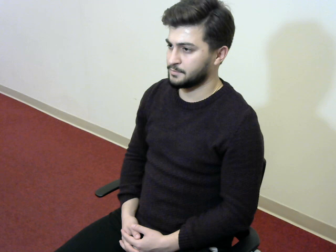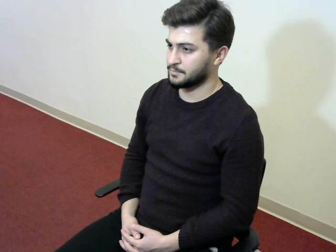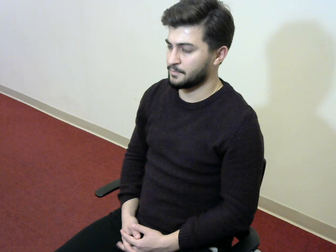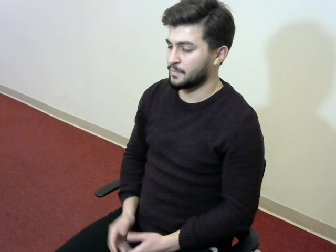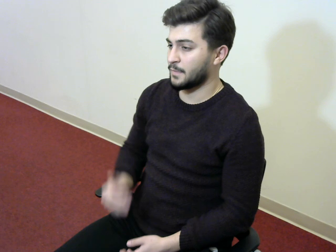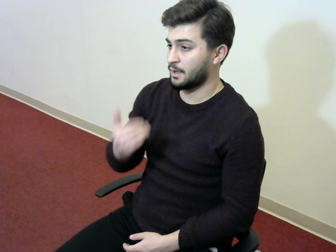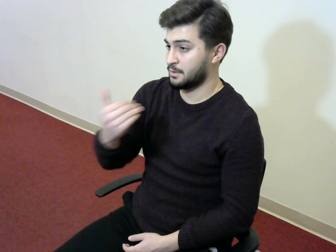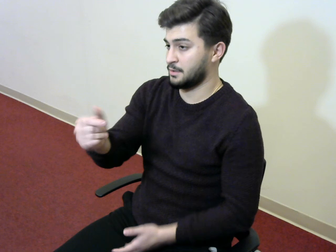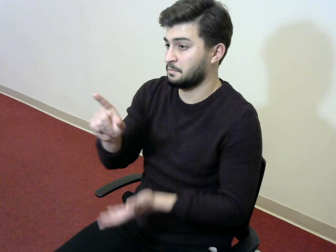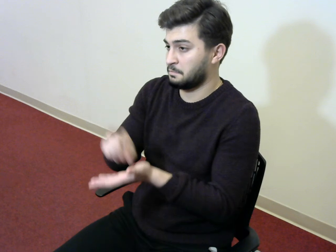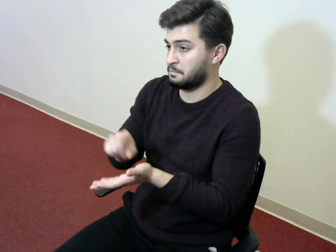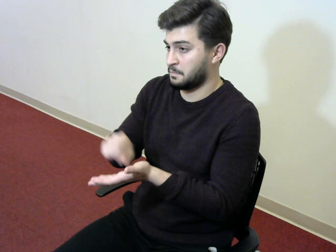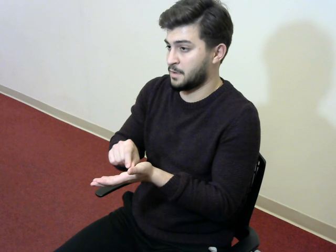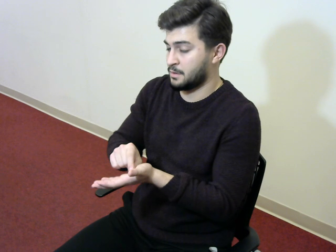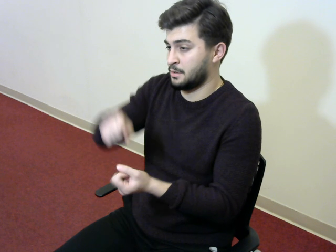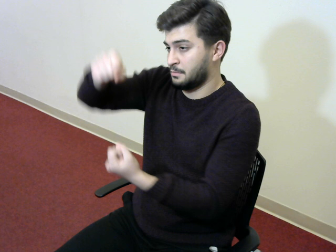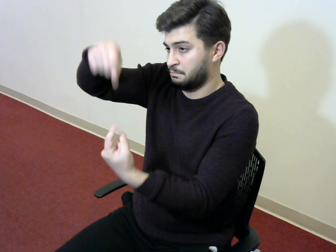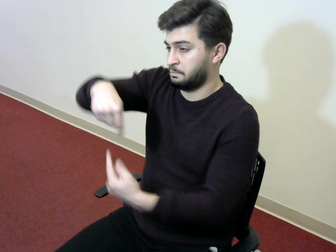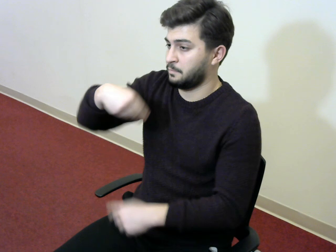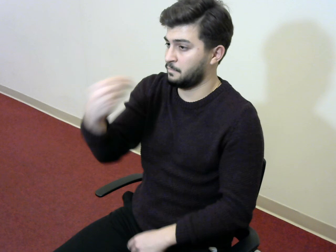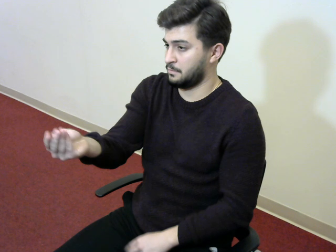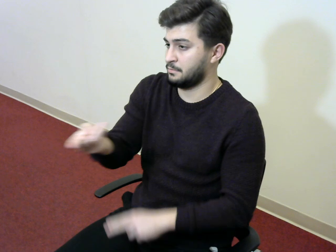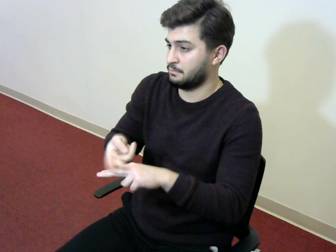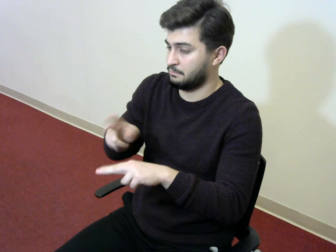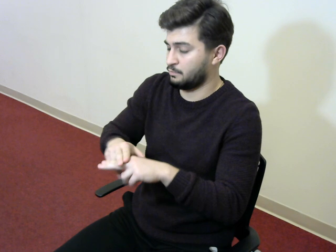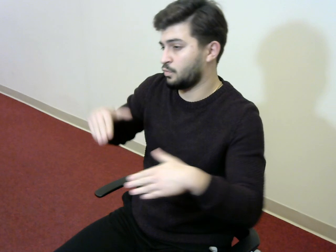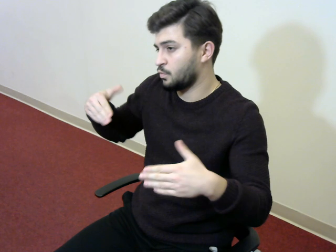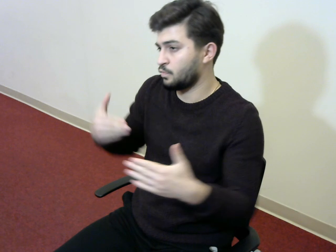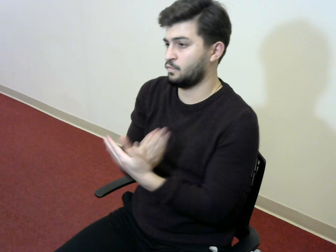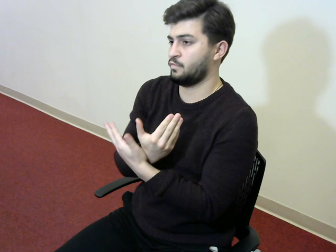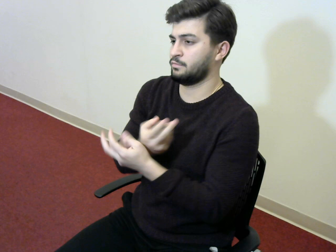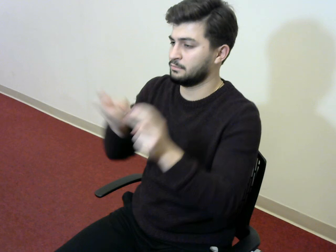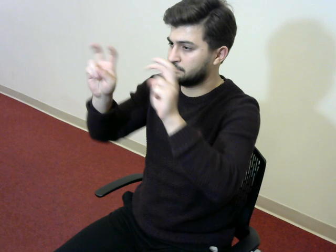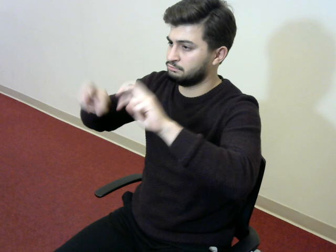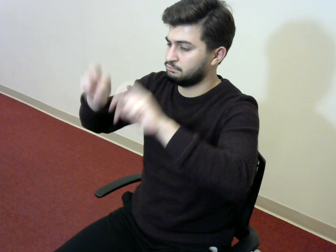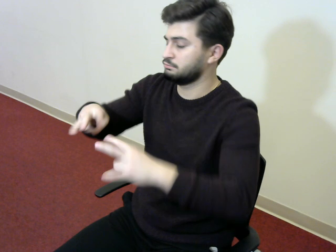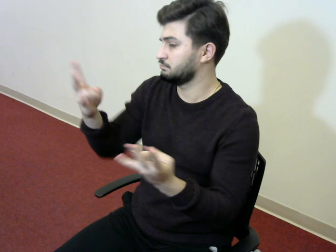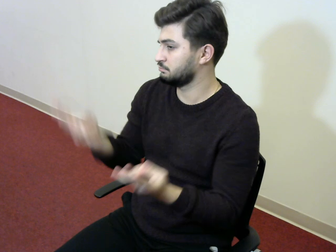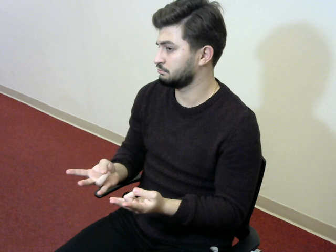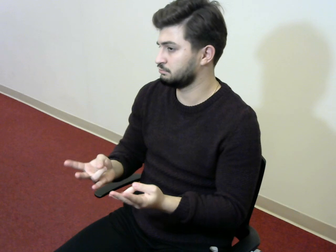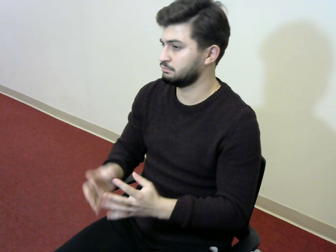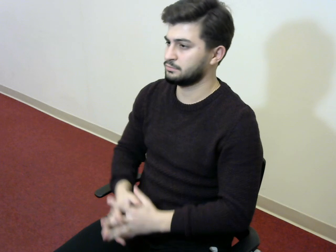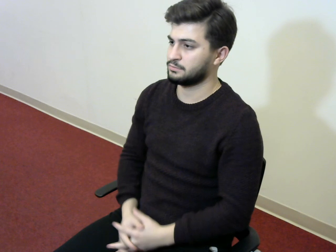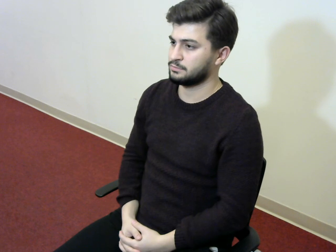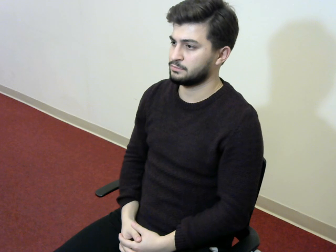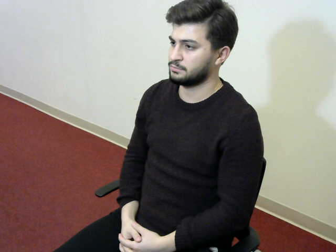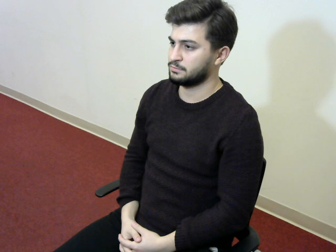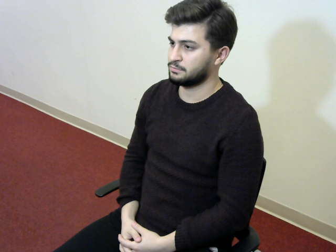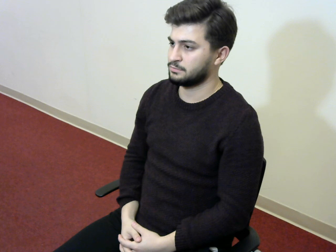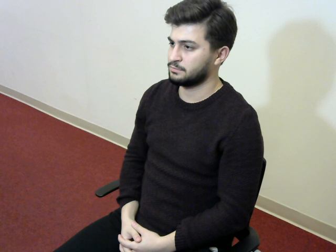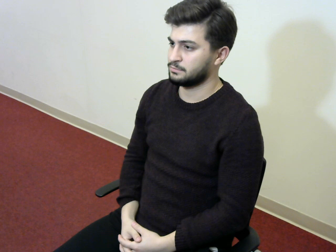Sizə pensiya təyin olunması üçün yenidən müayinə olunmalısınız